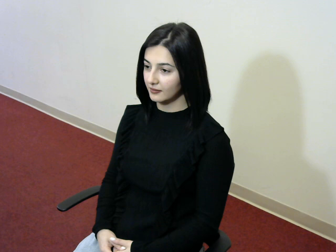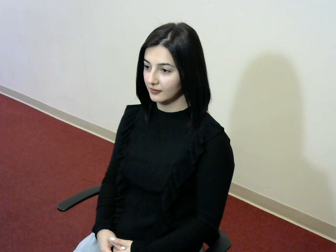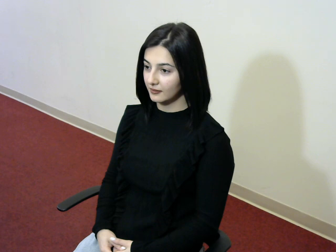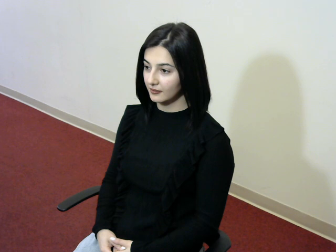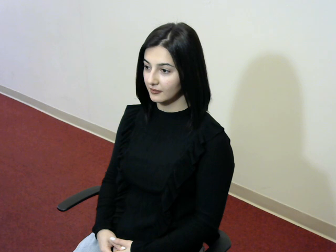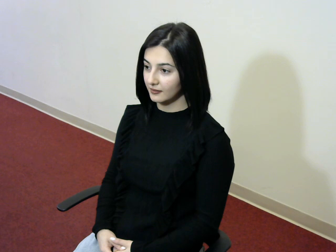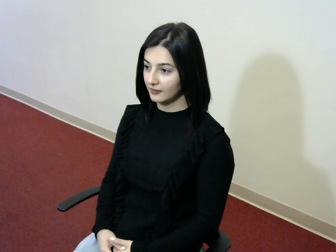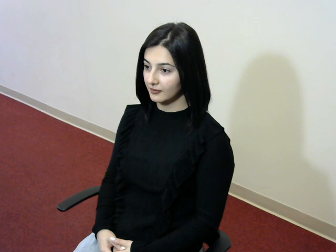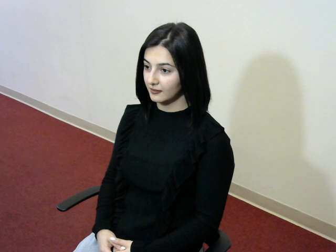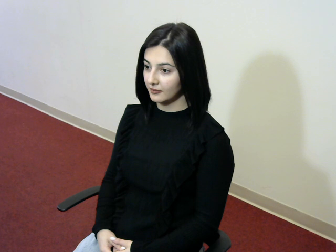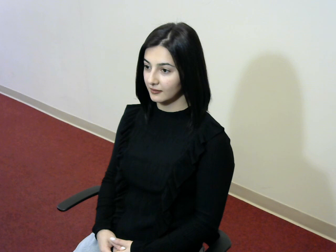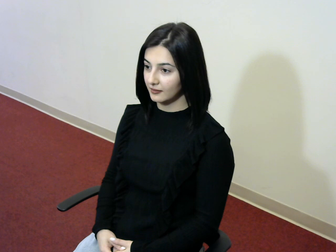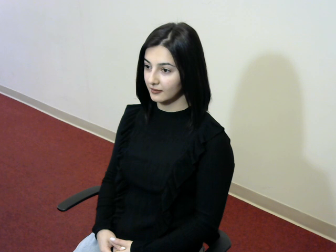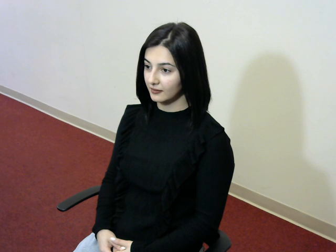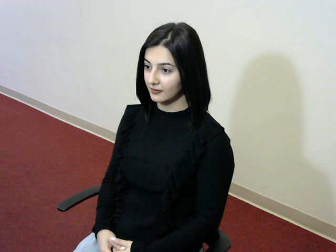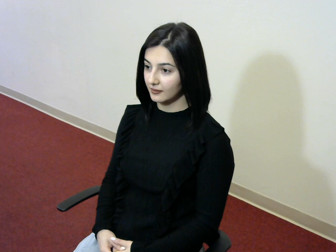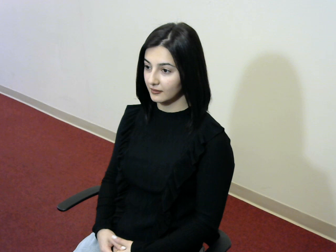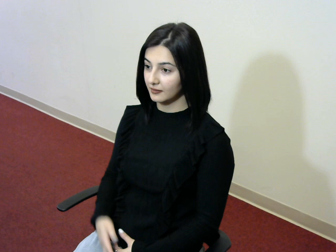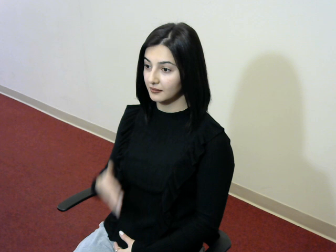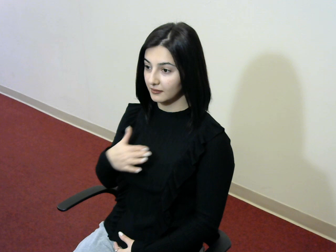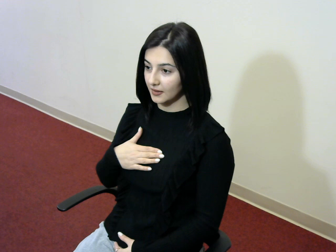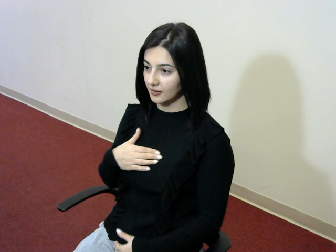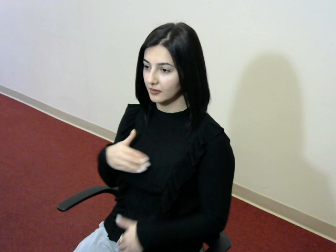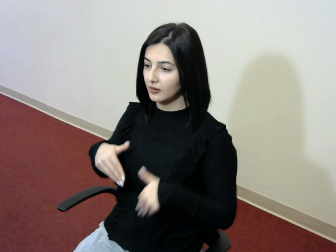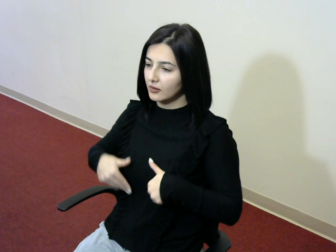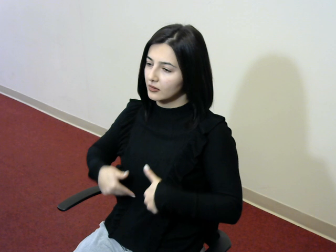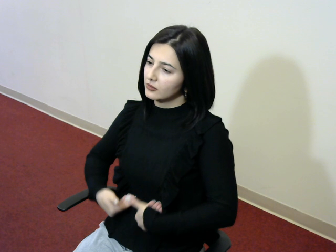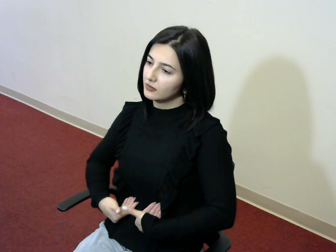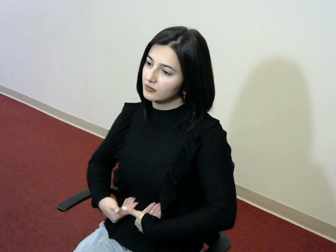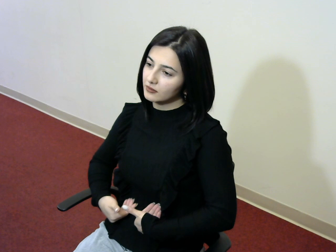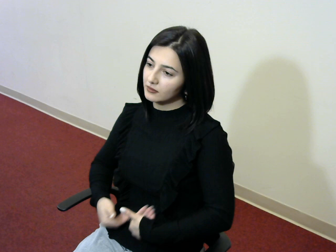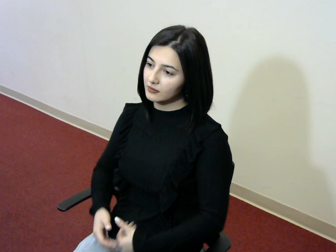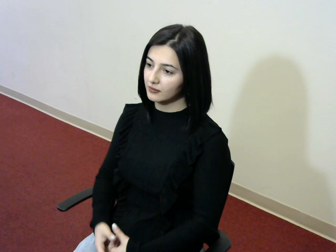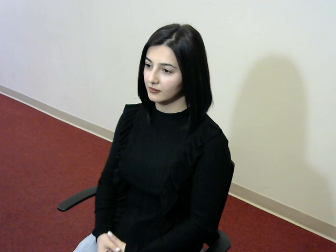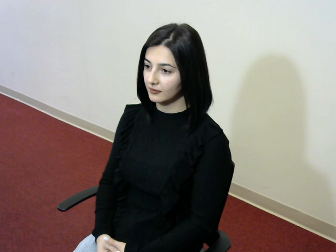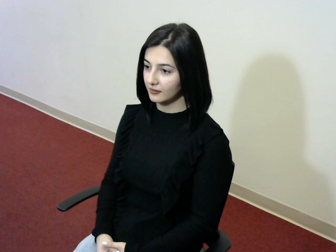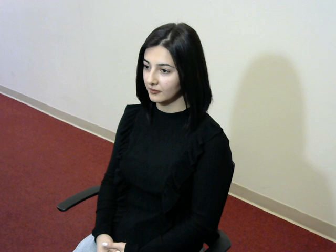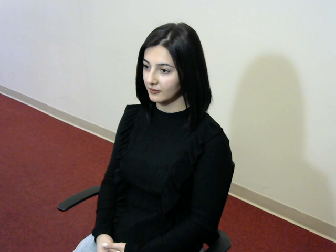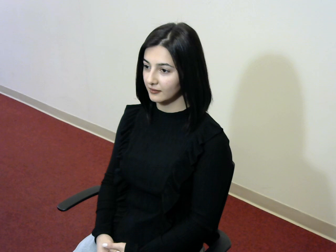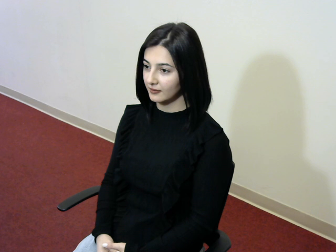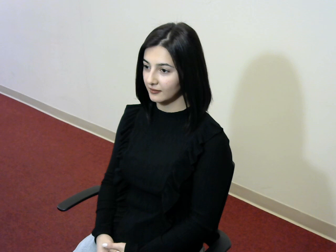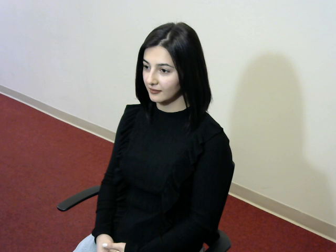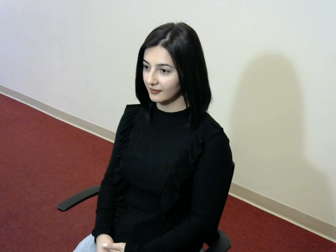Mən acmışam